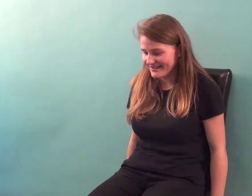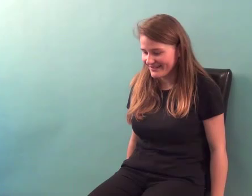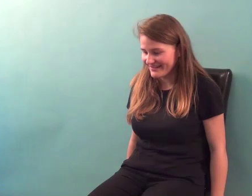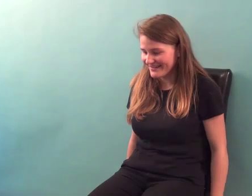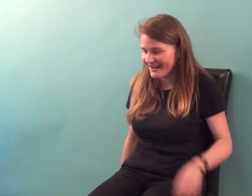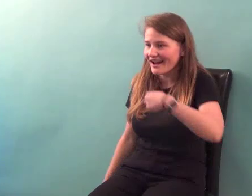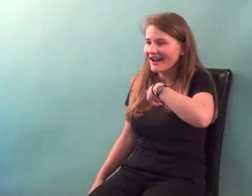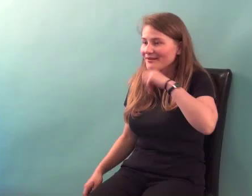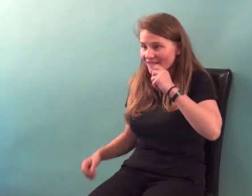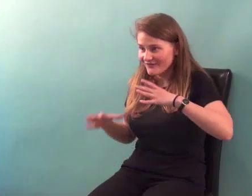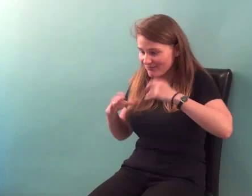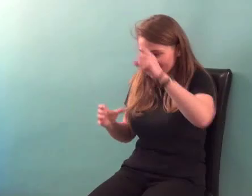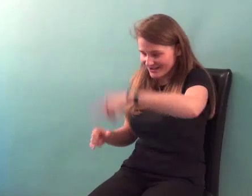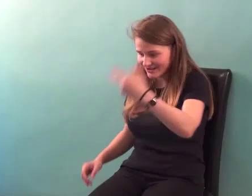Naprawdę to ja mam wolne we wszystkie niedziele.